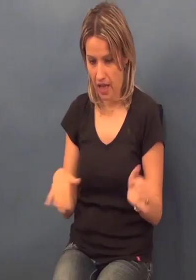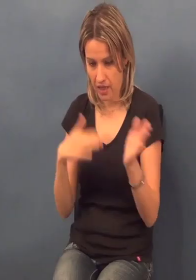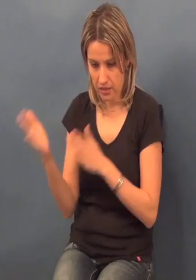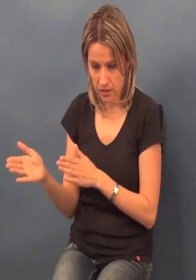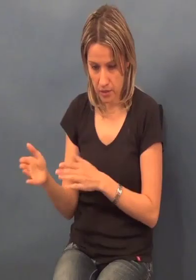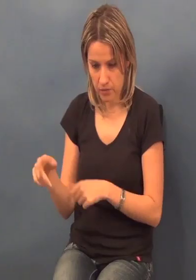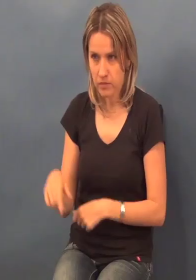Następny?